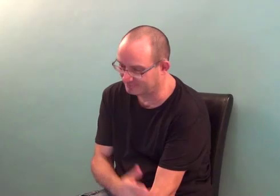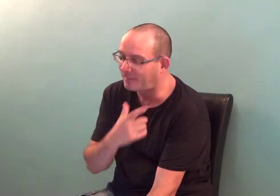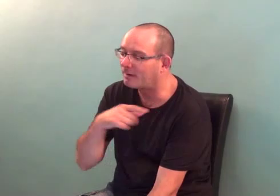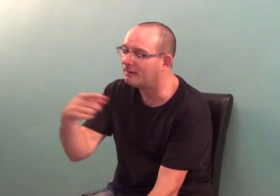Aha.